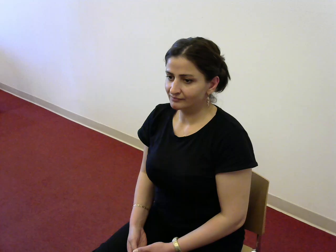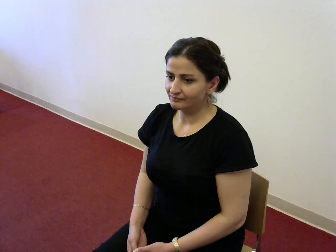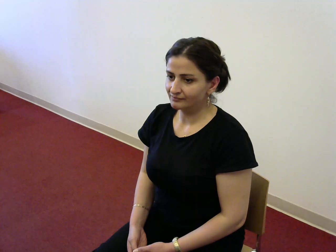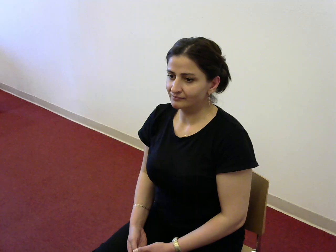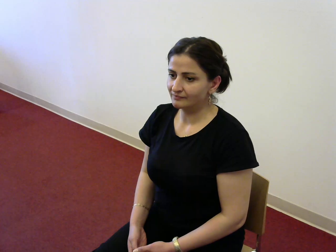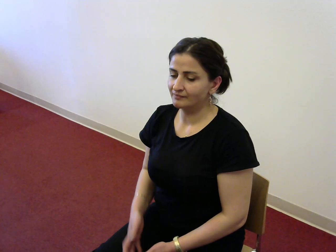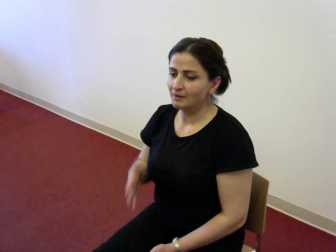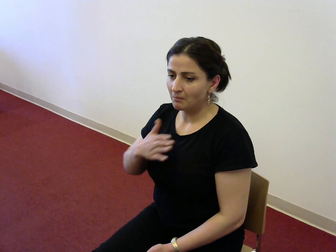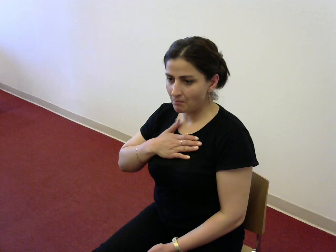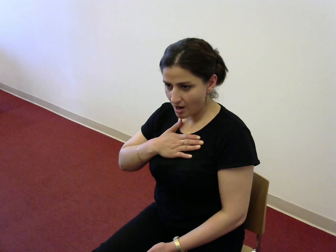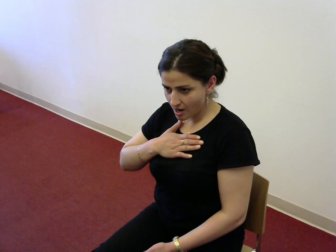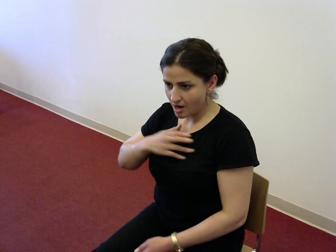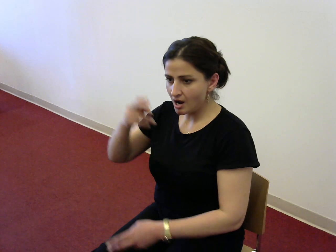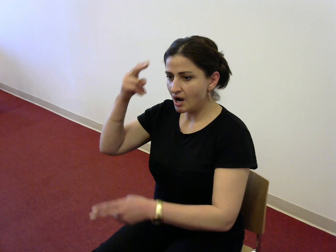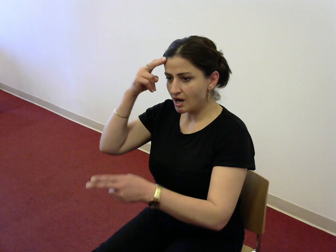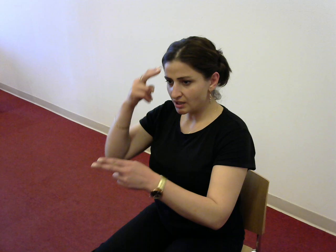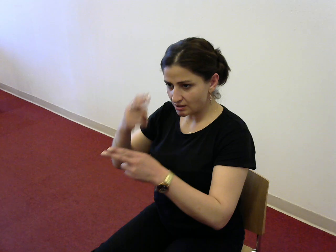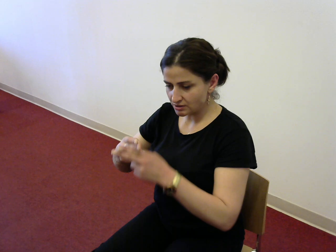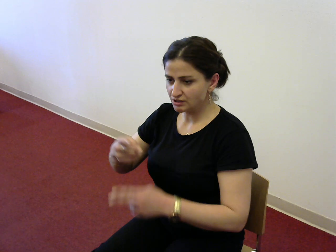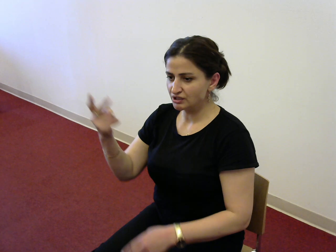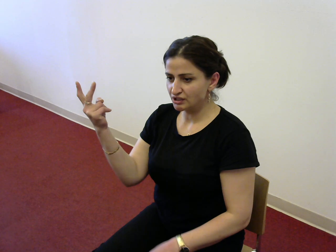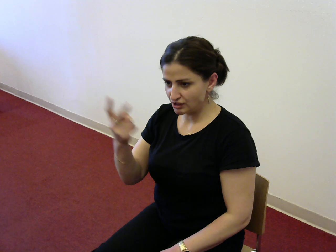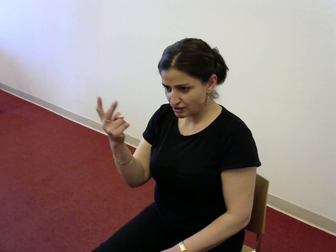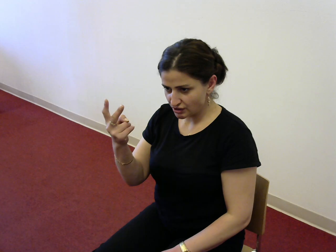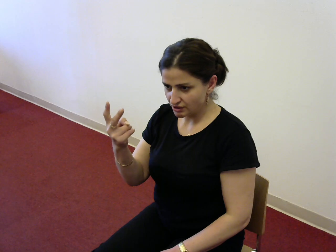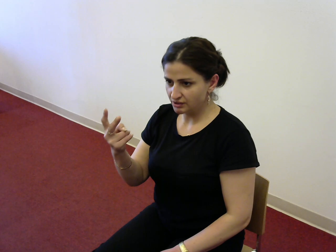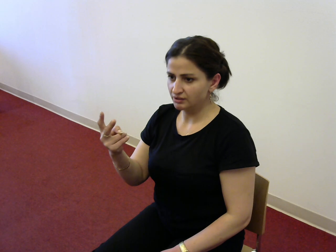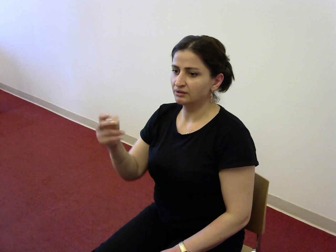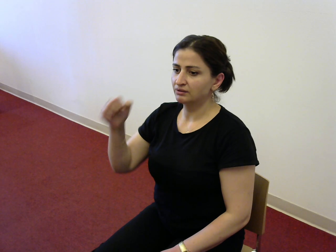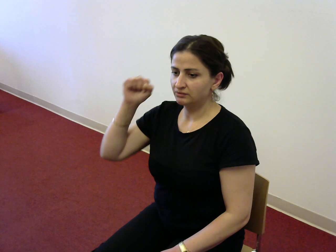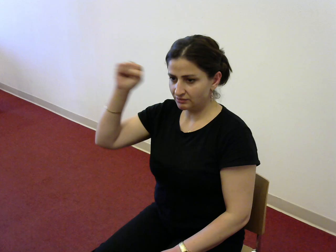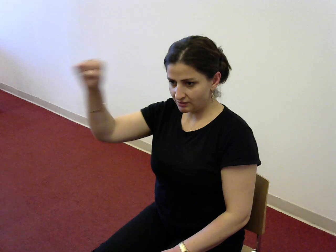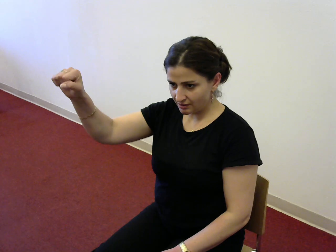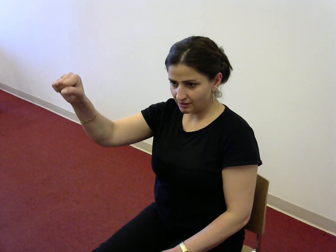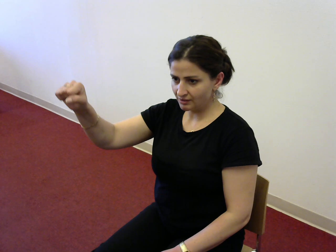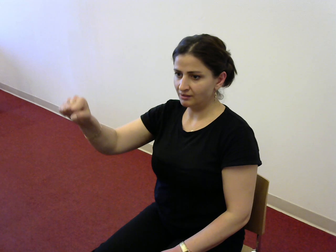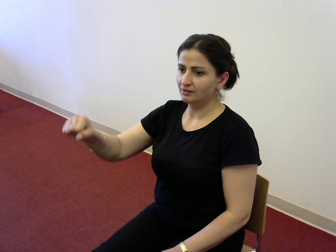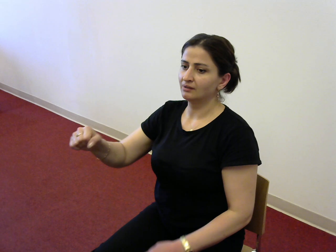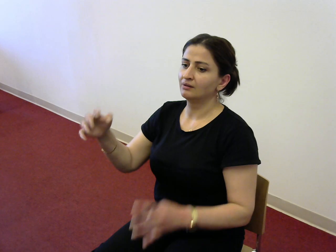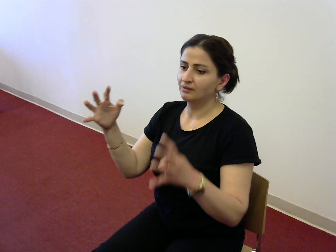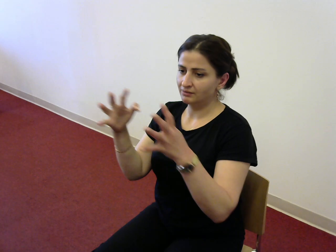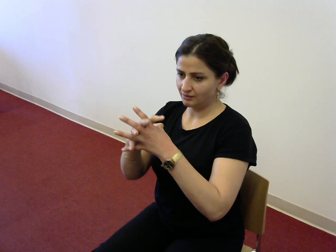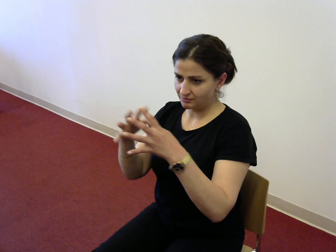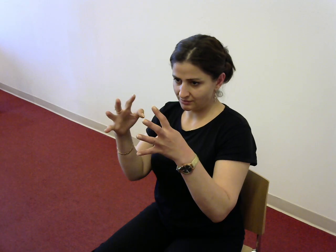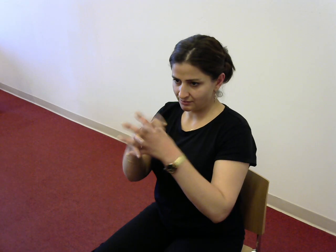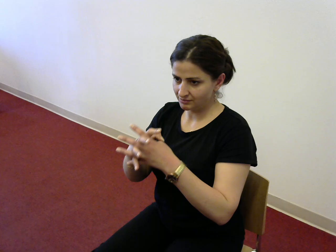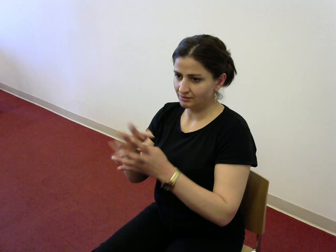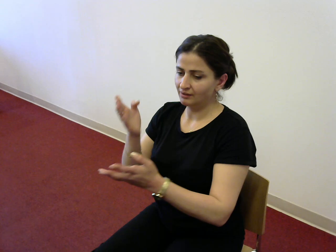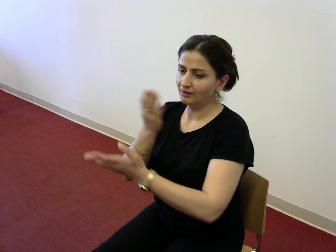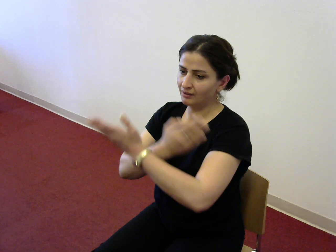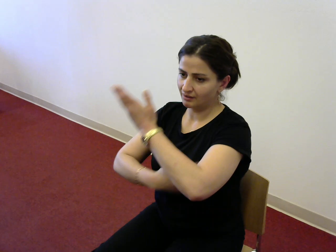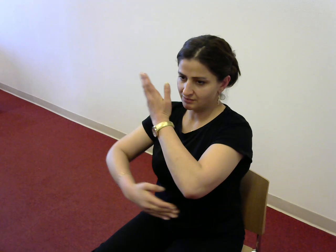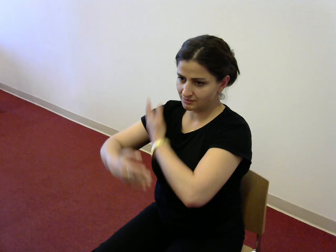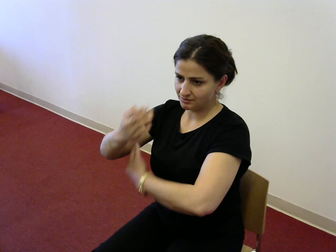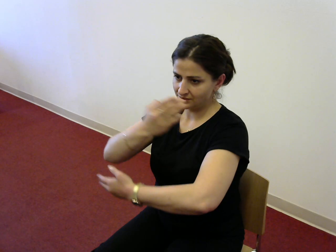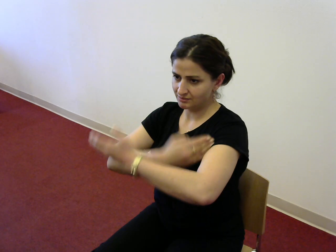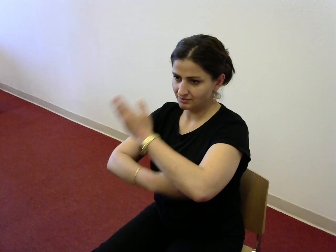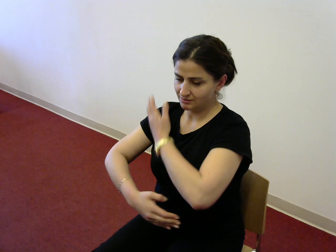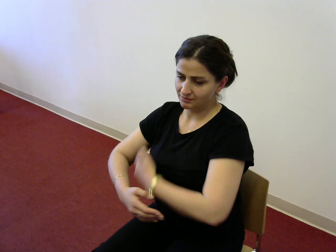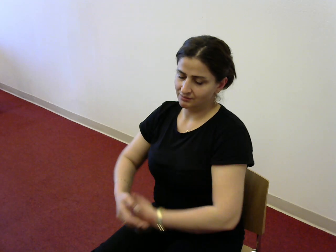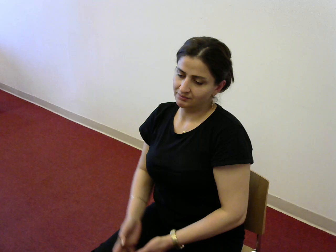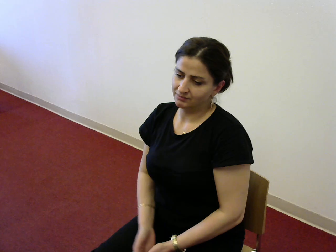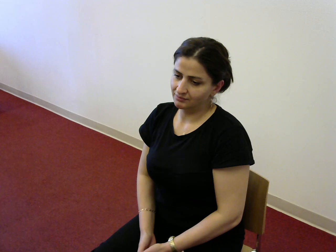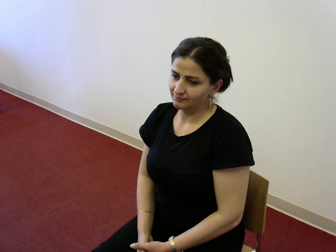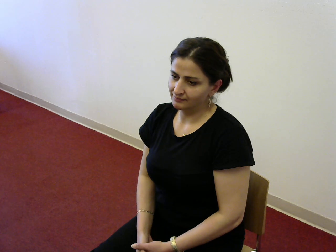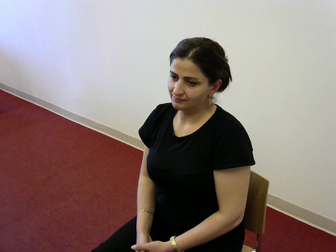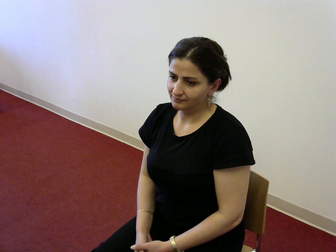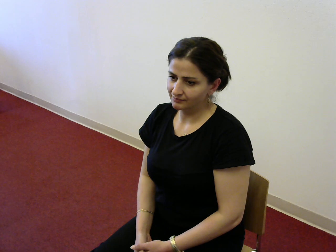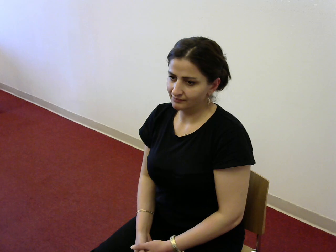Mənim qardaşım 2-ci Qarabağ müharibəsinin qazisidir